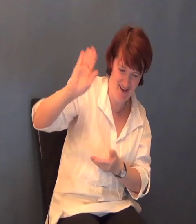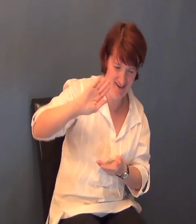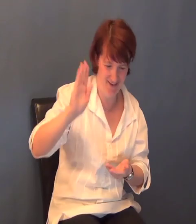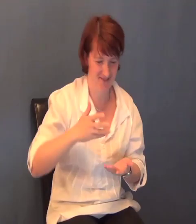I już.